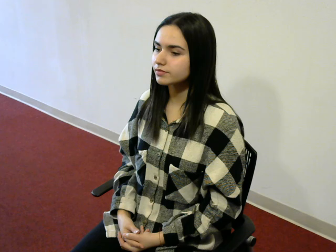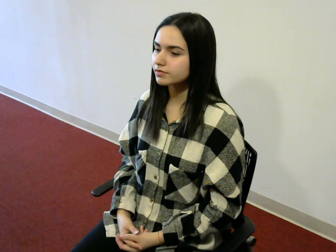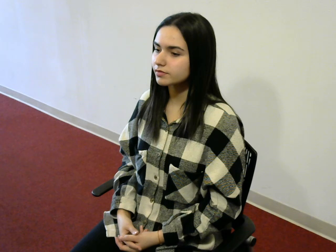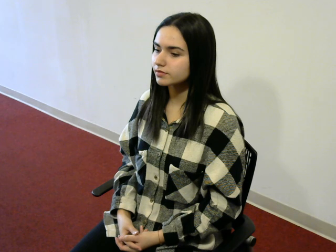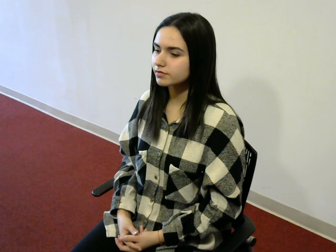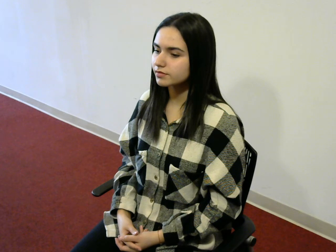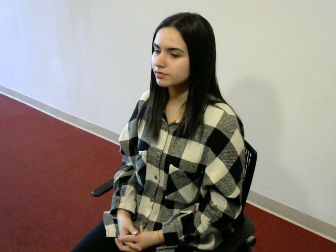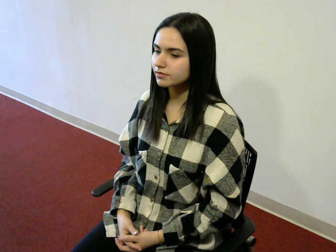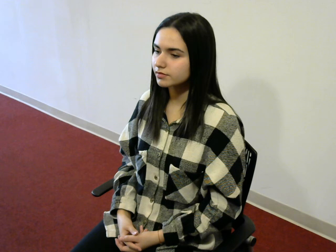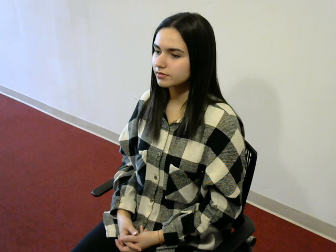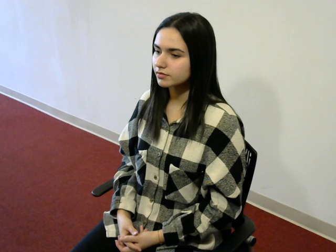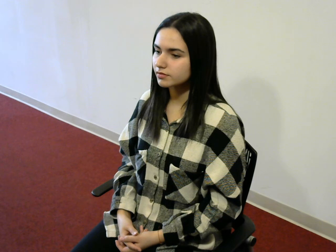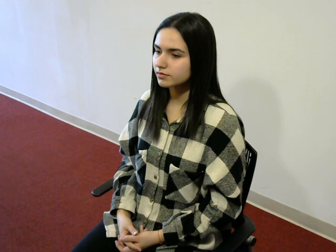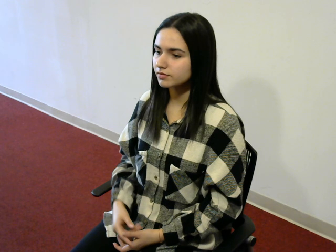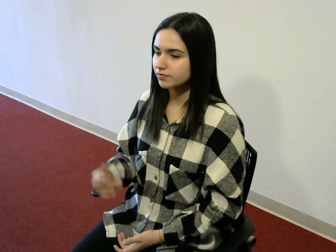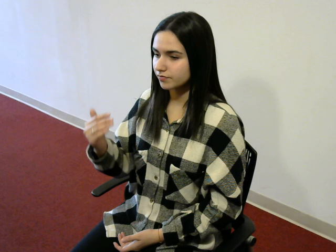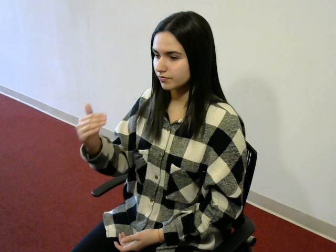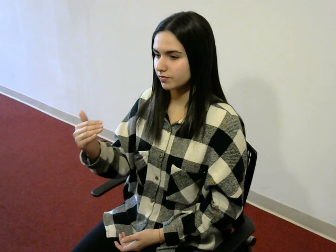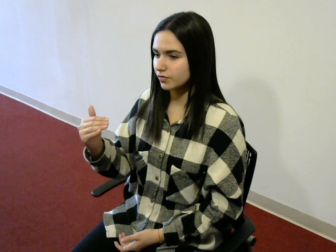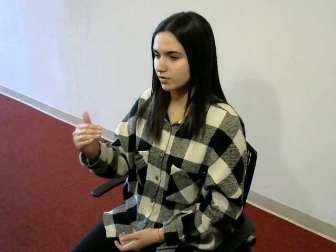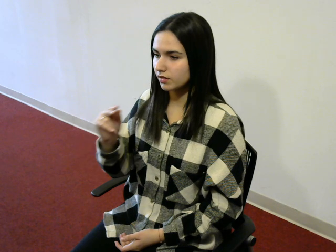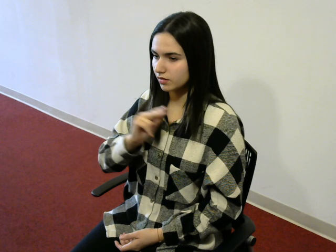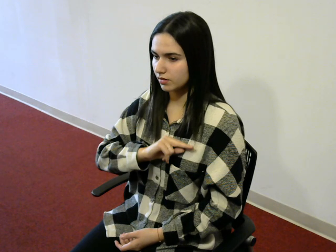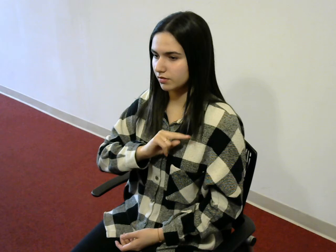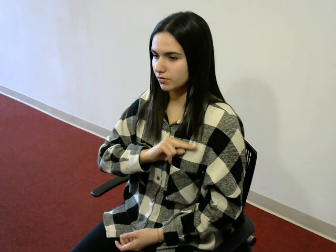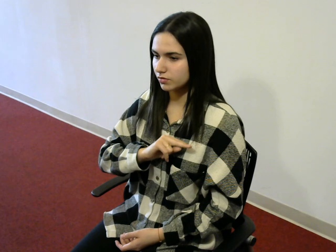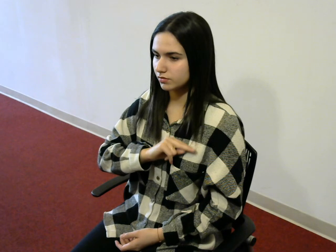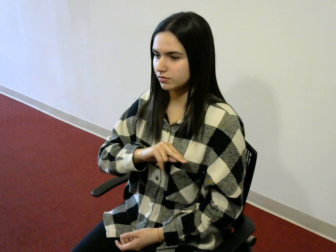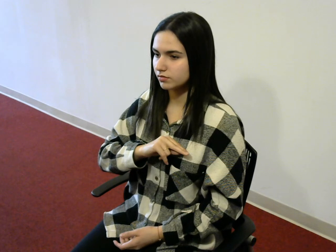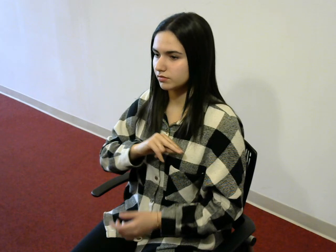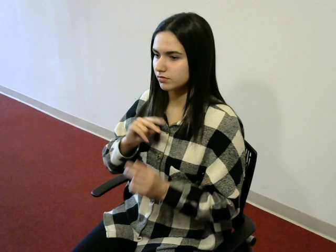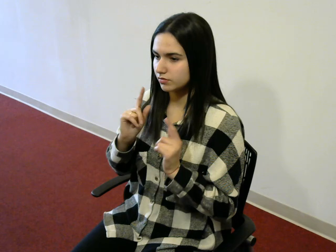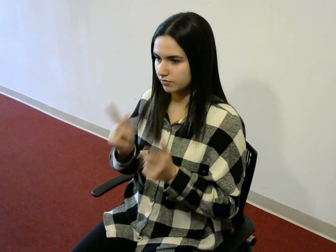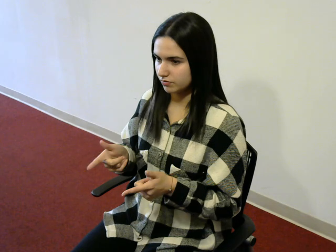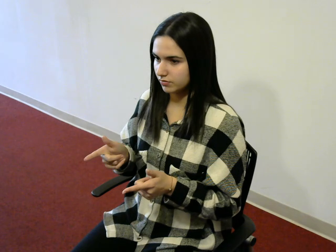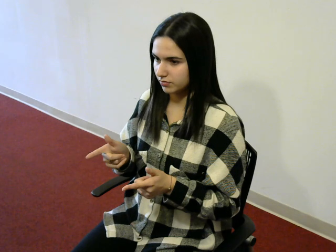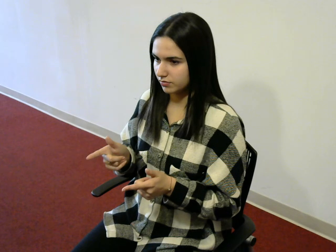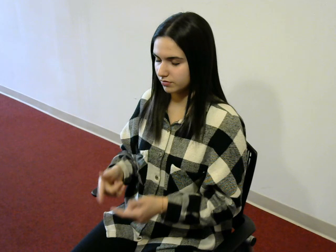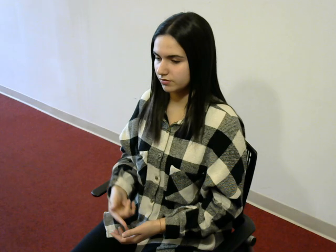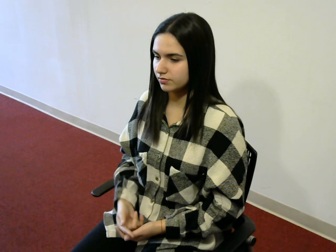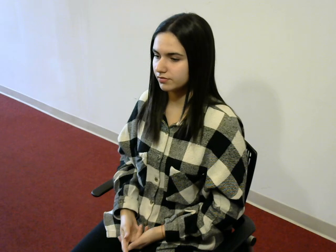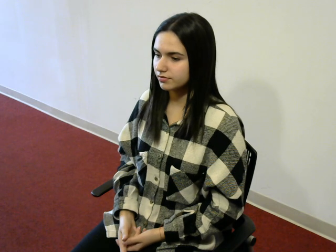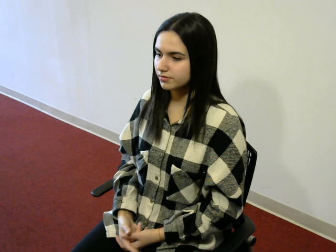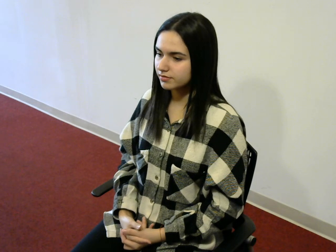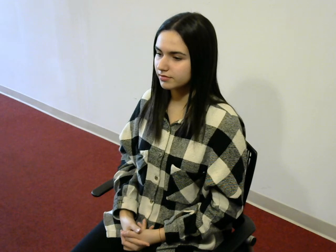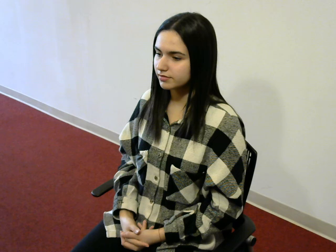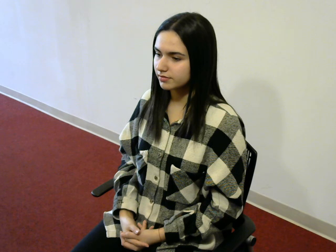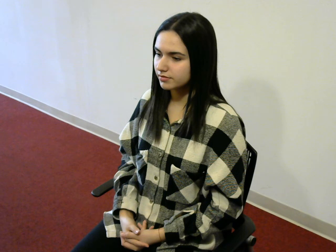Siz işdən razısınız?